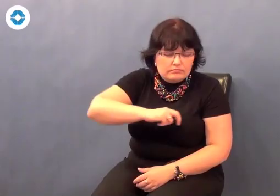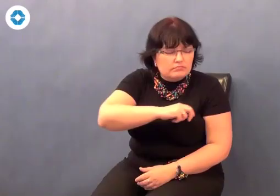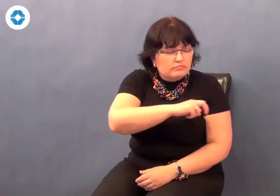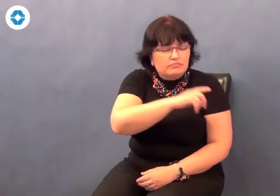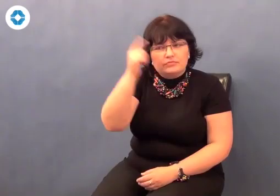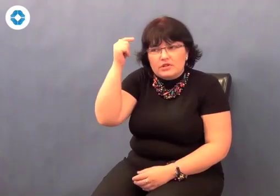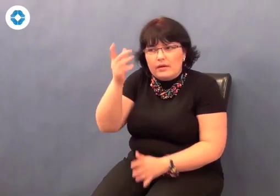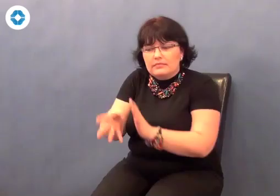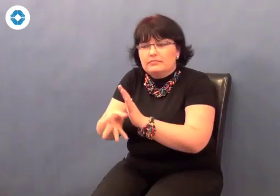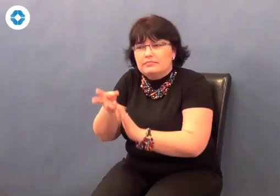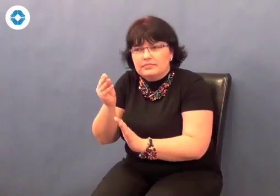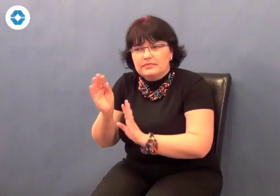Myślałam, że ukradnie, ale nie.